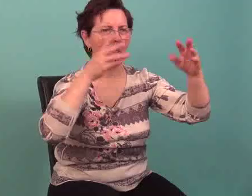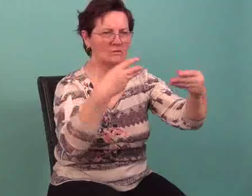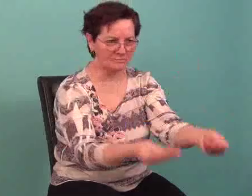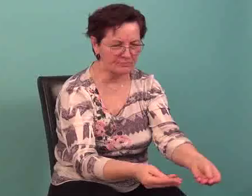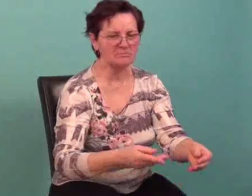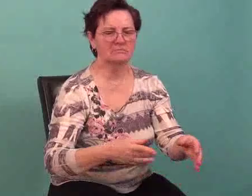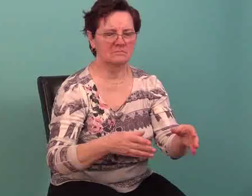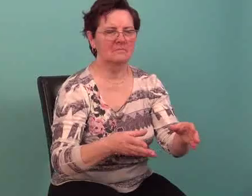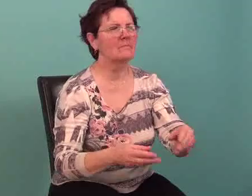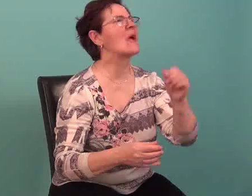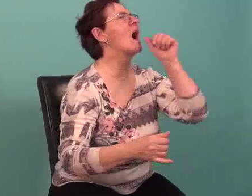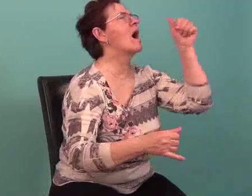Krzyczeli do chłopca.